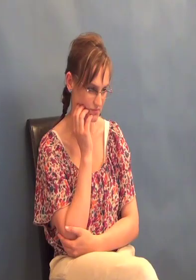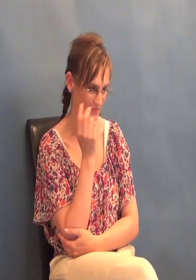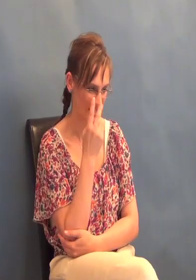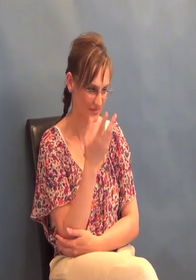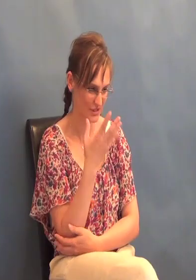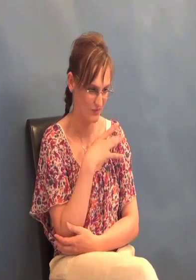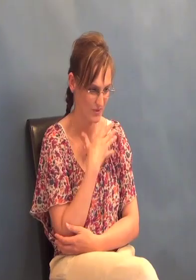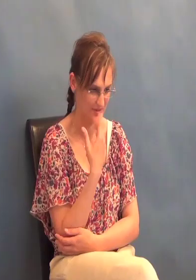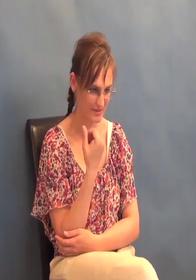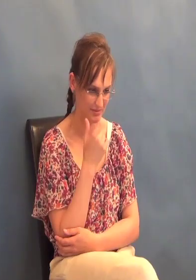Nie widzę niczego wolnego.